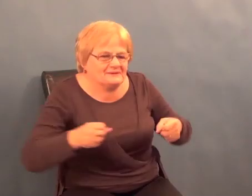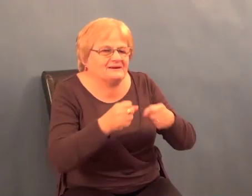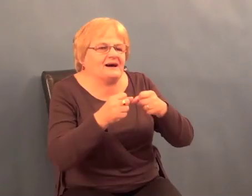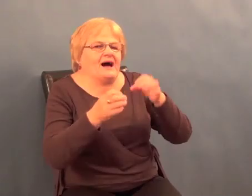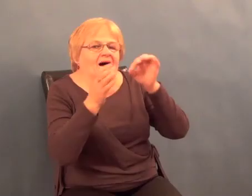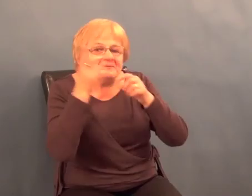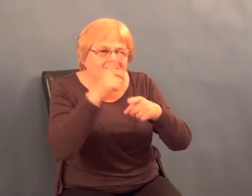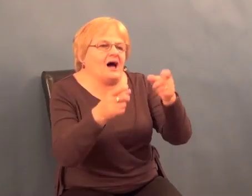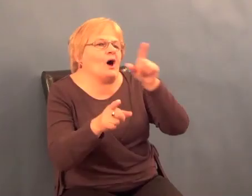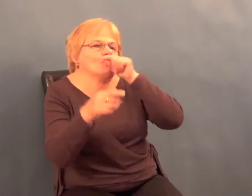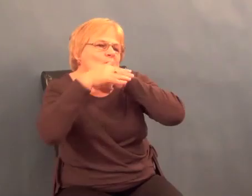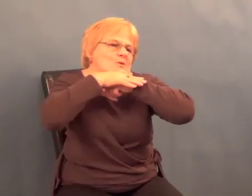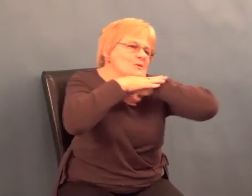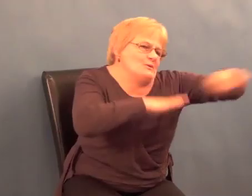Kot wchodzi, a ptaszek ucieka.